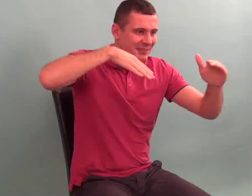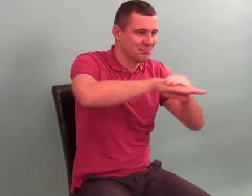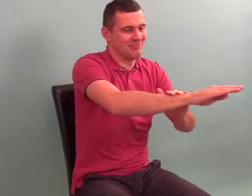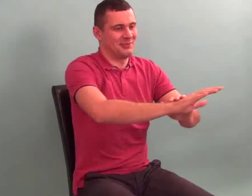Koniec.